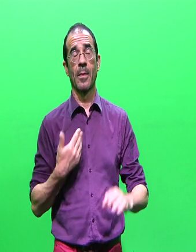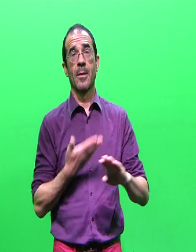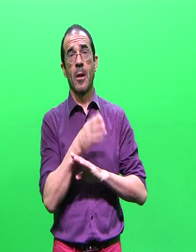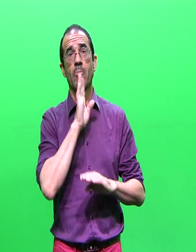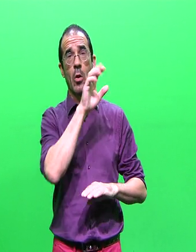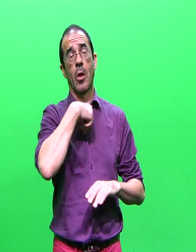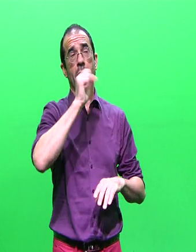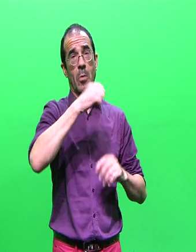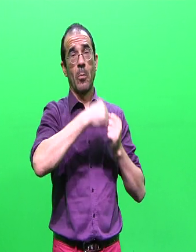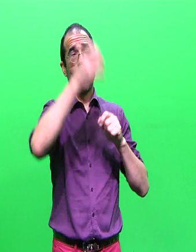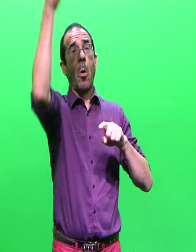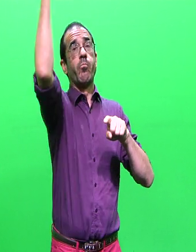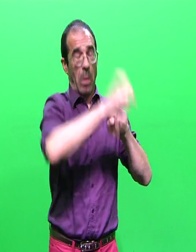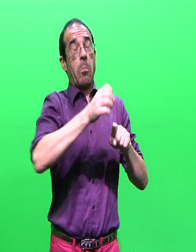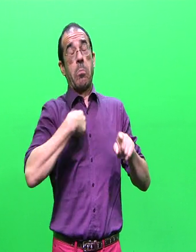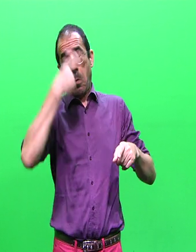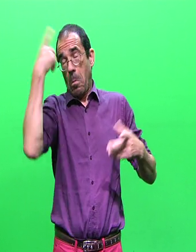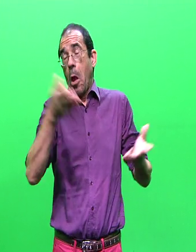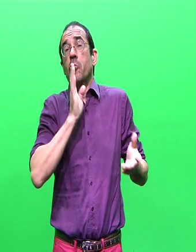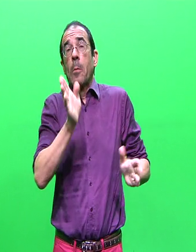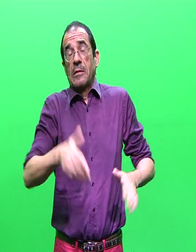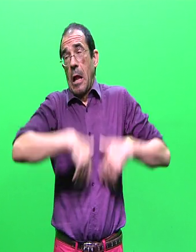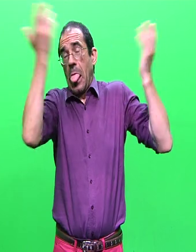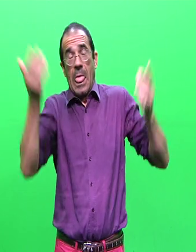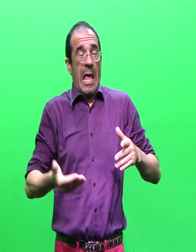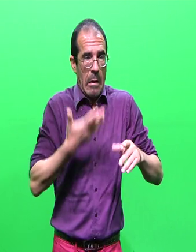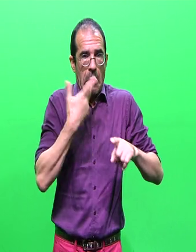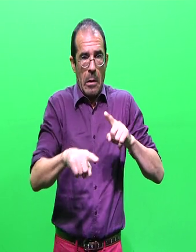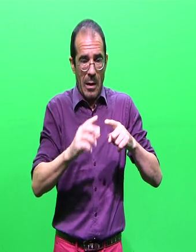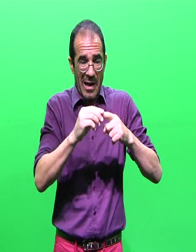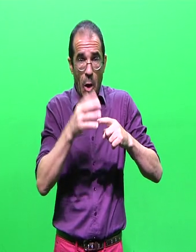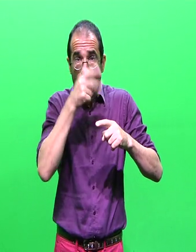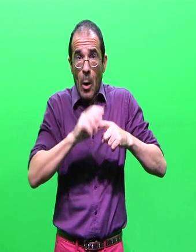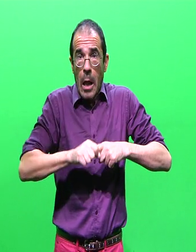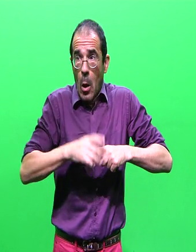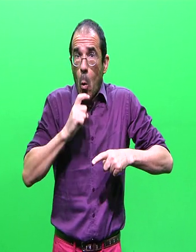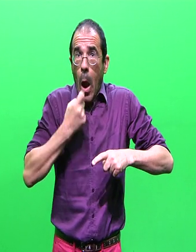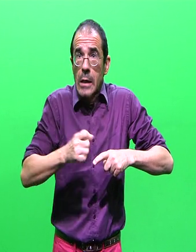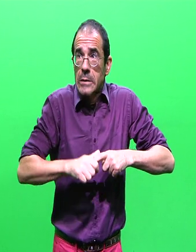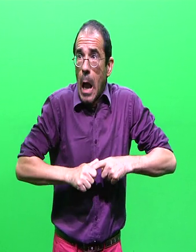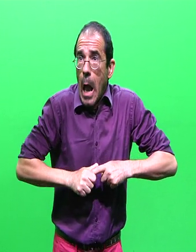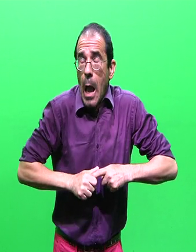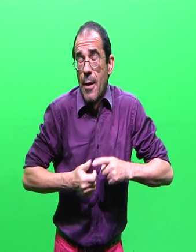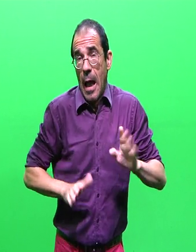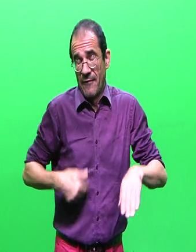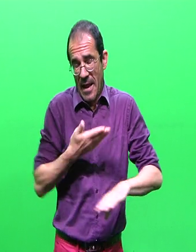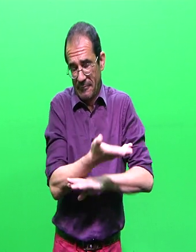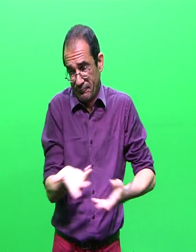Estava caminant per la muntanya i em va caure una pedra al dit gros del peu, vaig pensar que no passava res, però vaig veure que no podia moure el dit. Em feia molt de mal i al final he vingut.